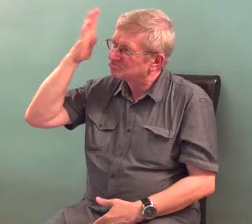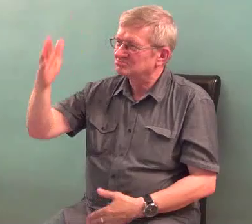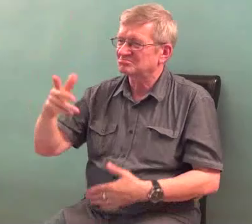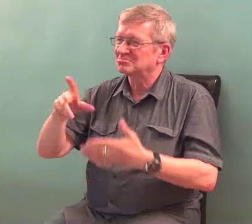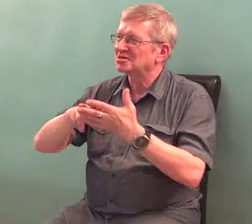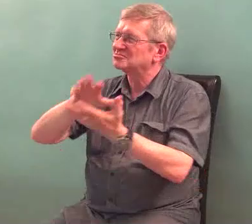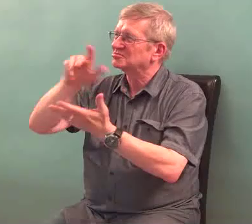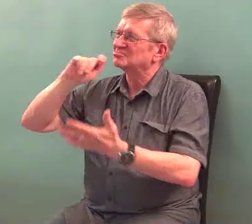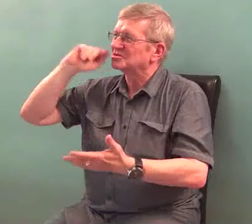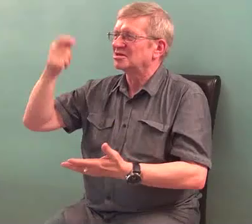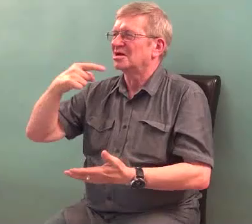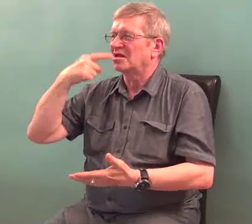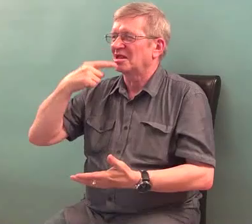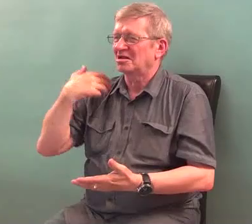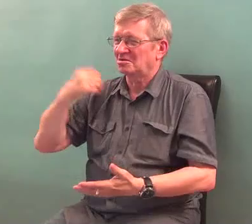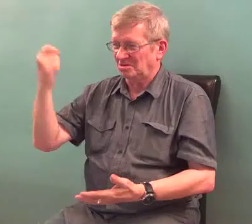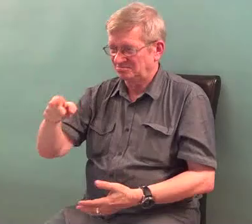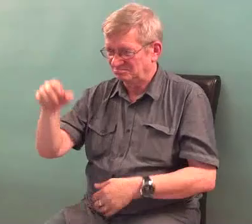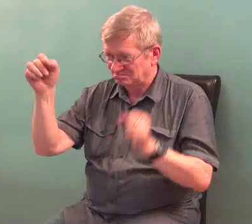Na świecie, w podróży dobra znajomość języka angielskiego się przyda.